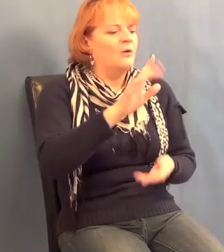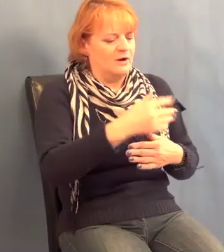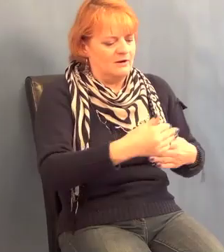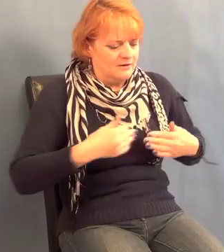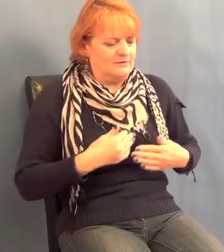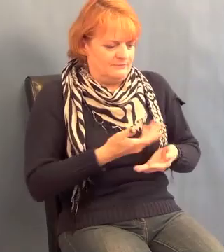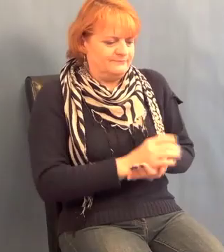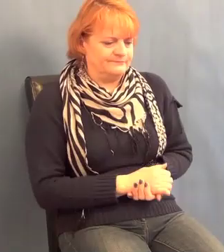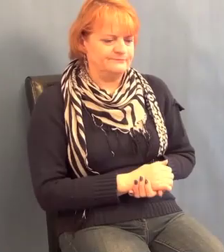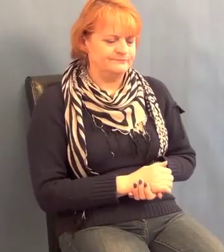Łatwo się poślizgnąć, lepiej stać z daleka od krawędzi.